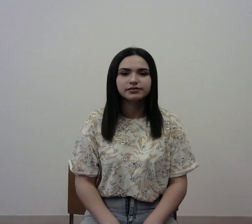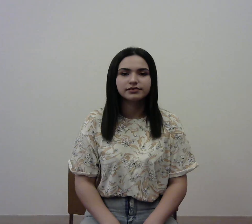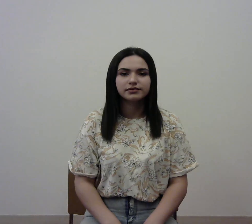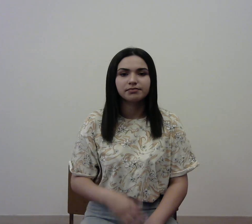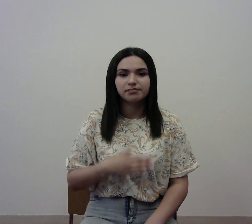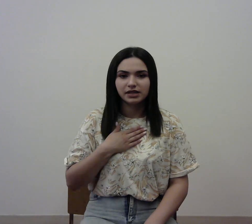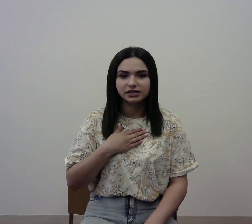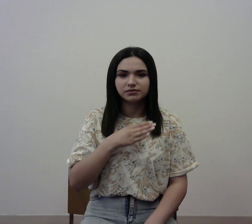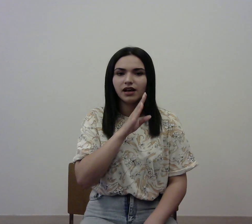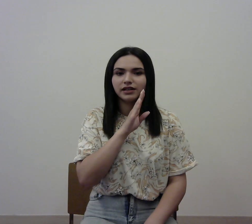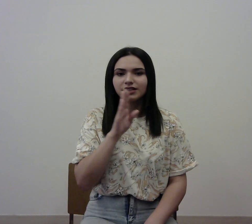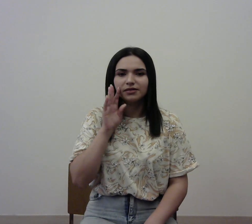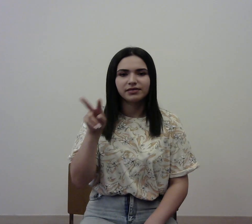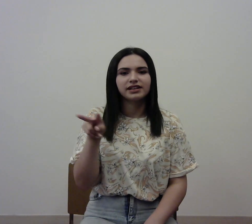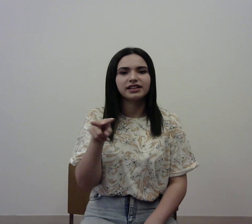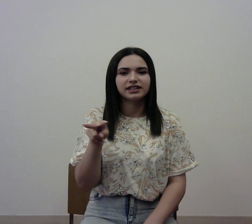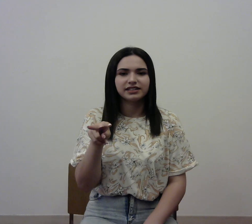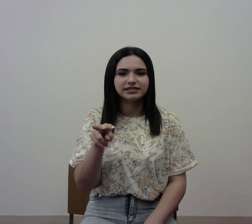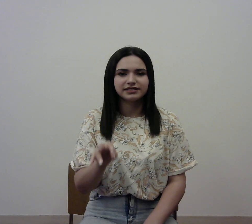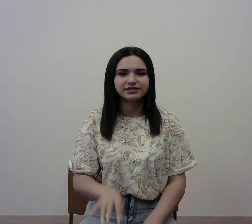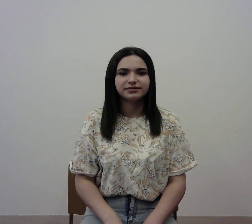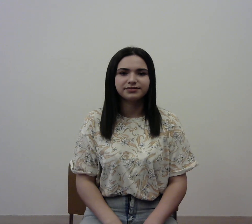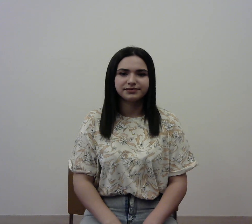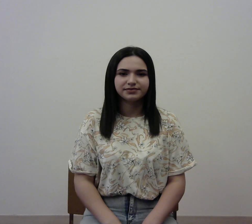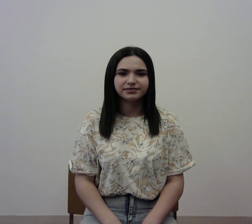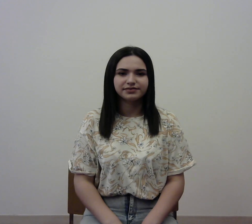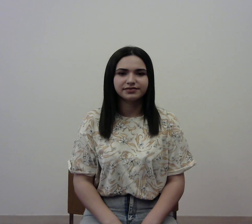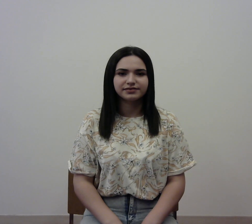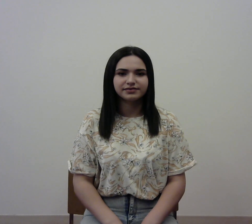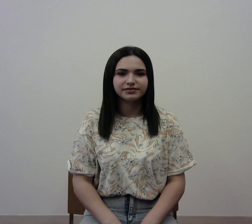Mənim anam Lənkərandandır